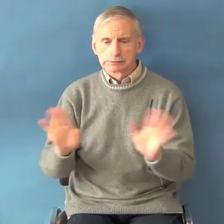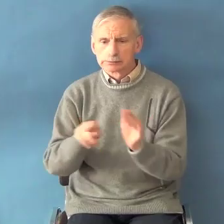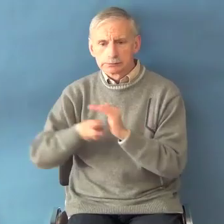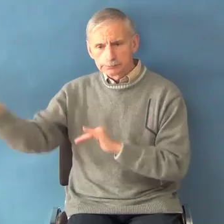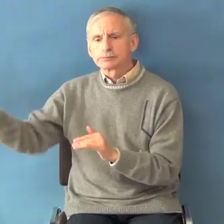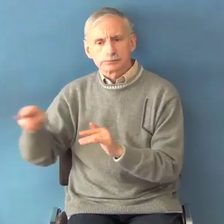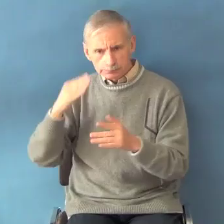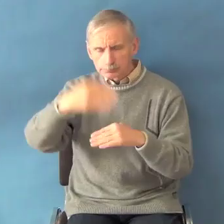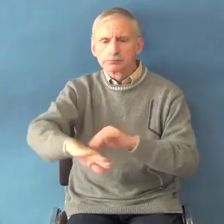Uciekać i koniec.